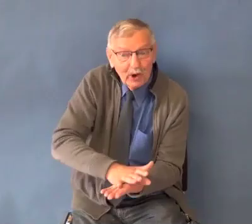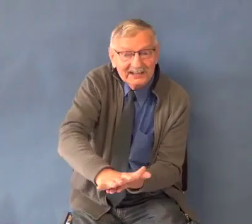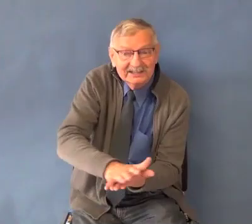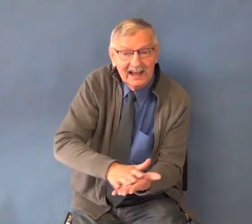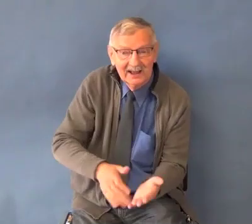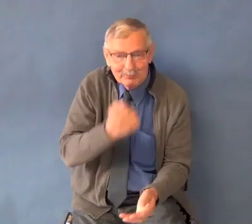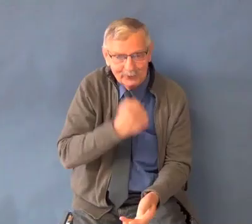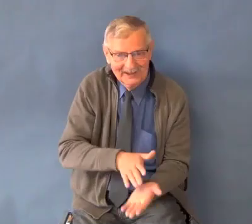Gładkie.